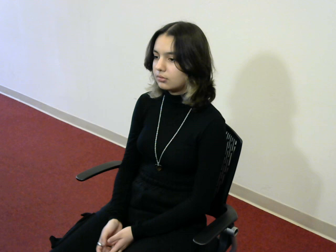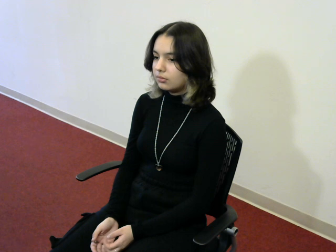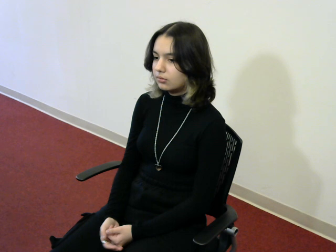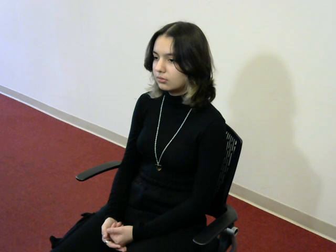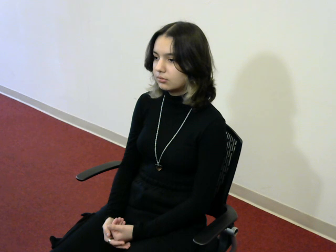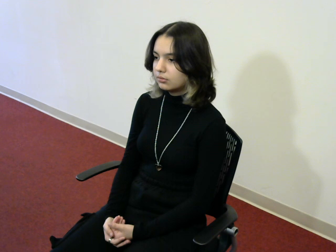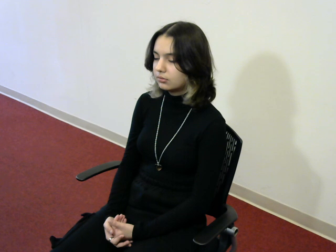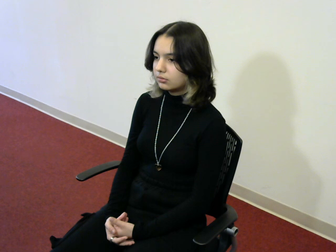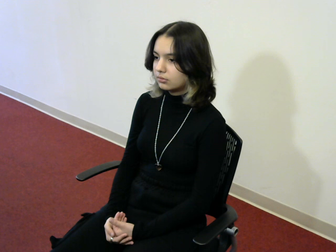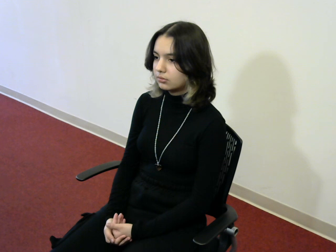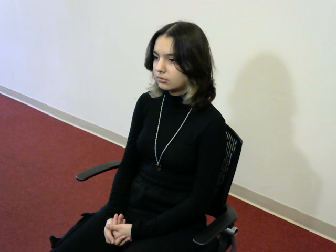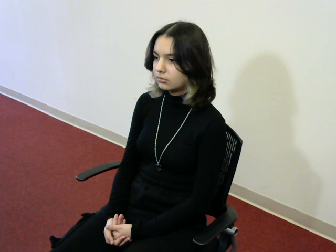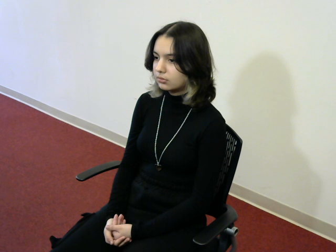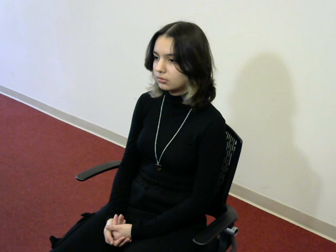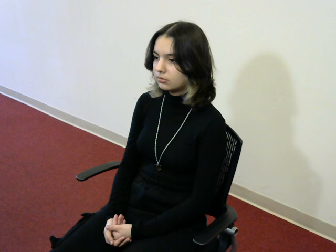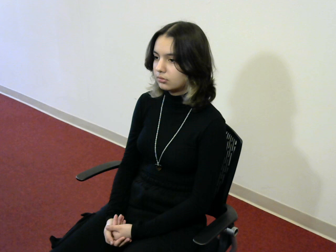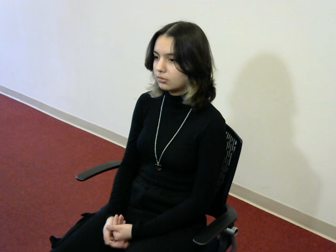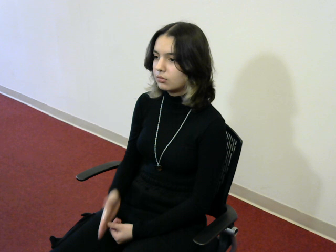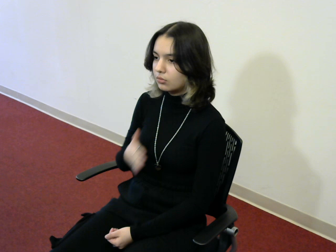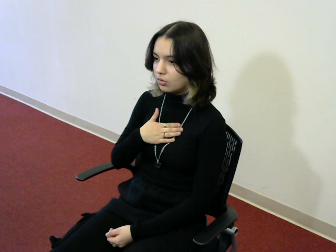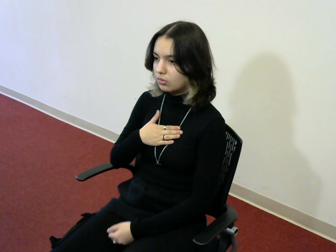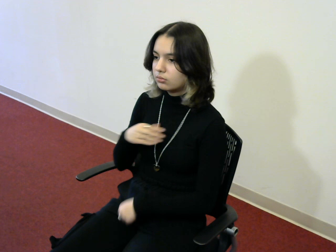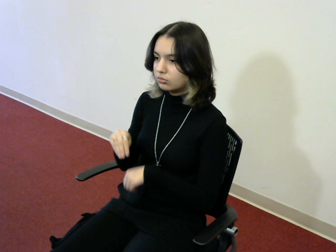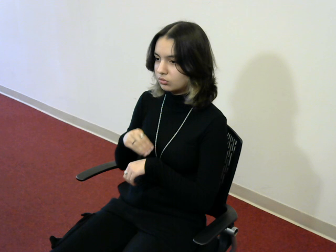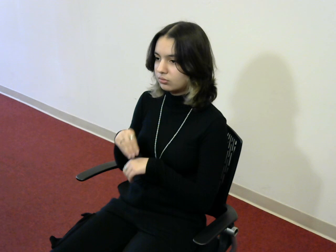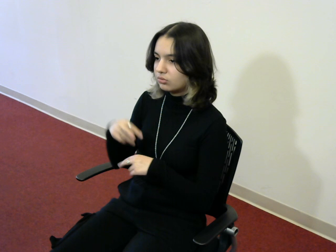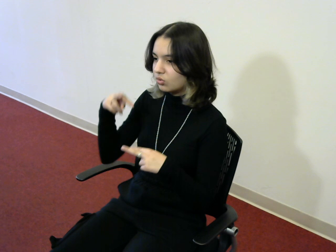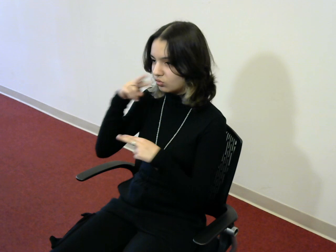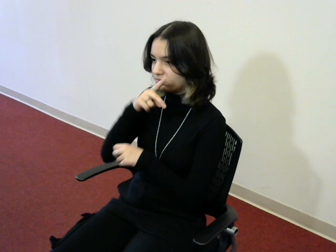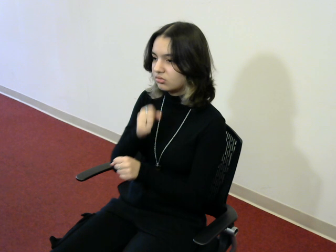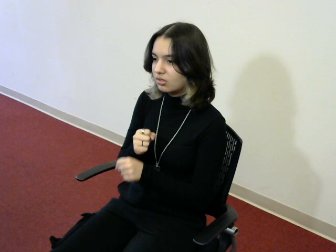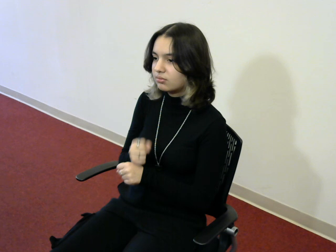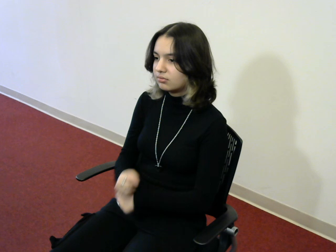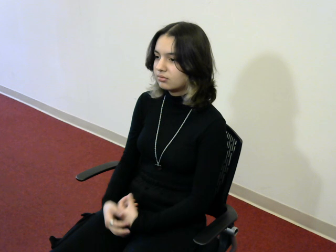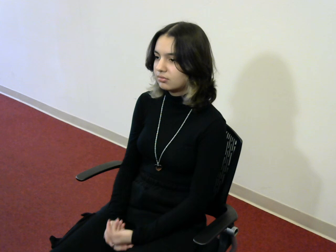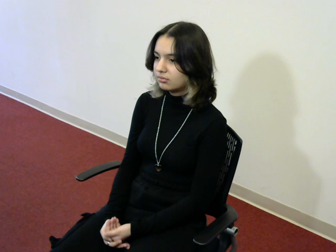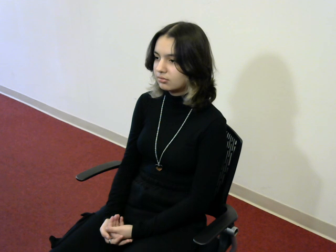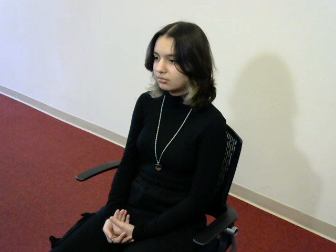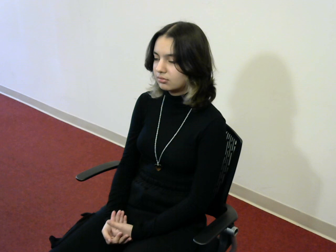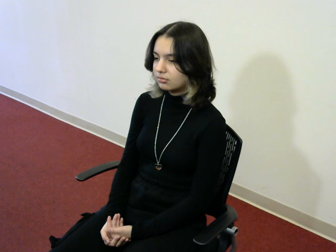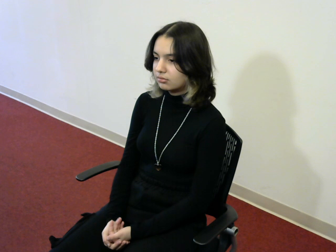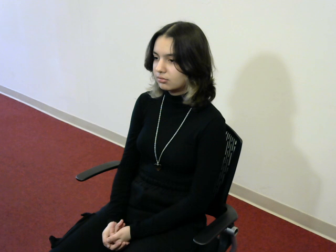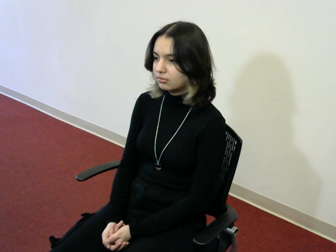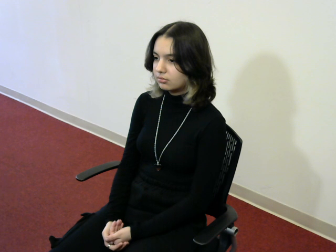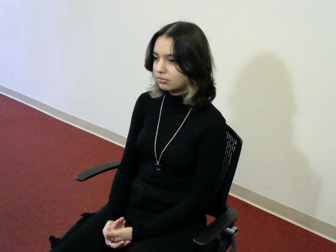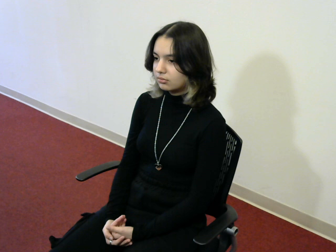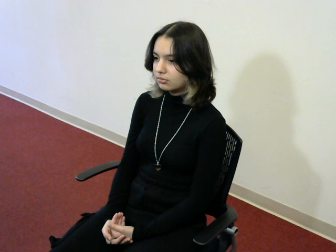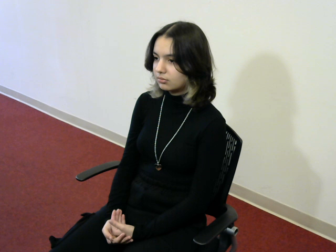Mənim həyat yoldaşım səhv edib